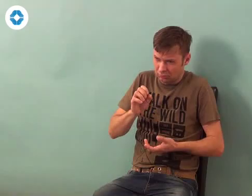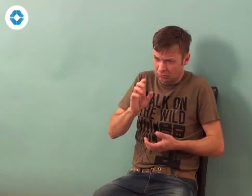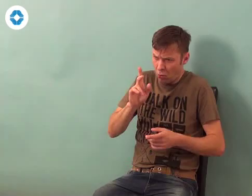Coś źle.